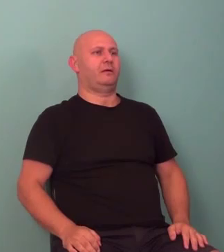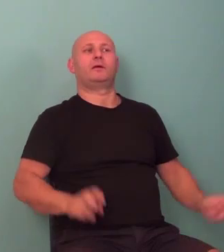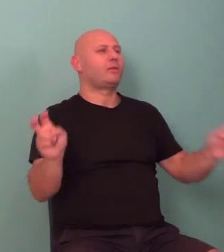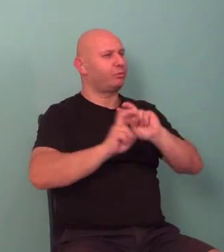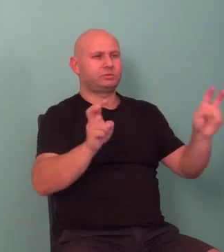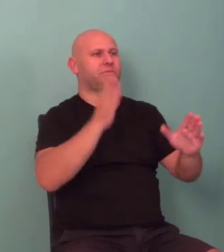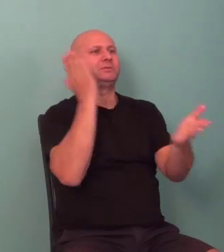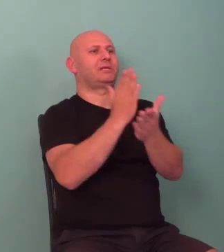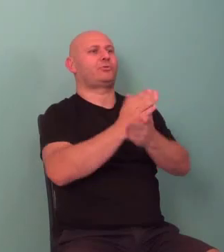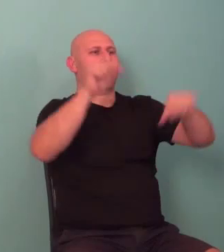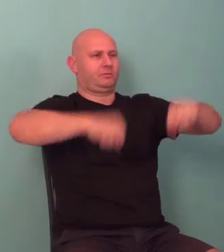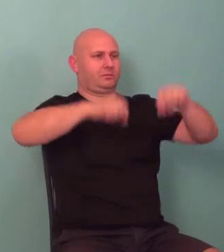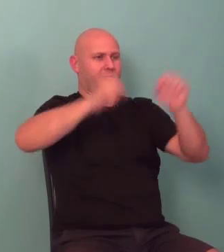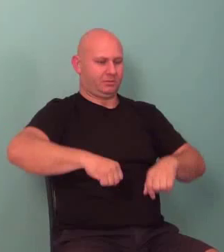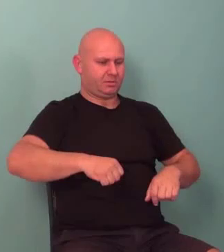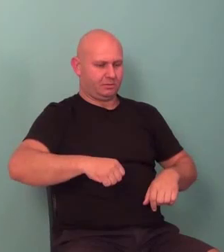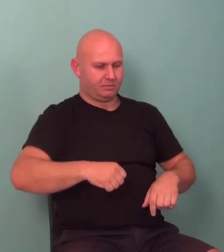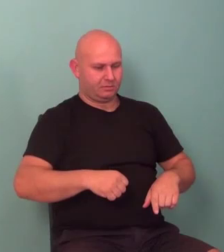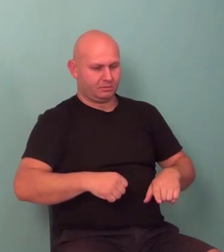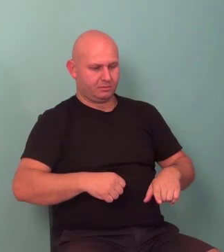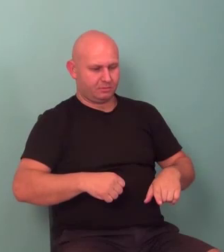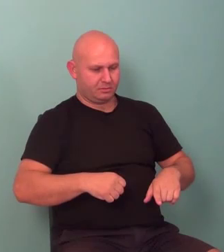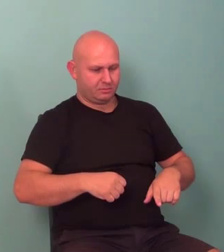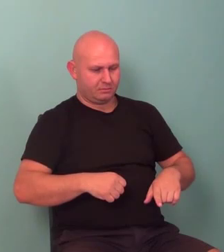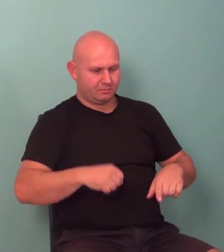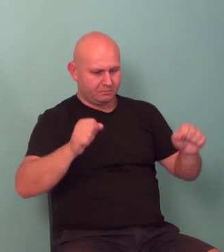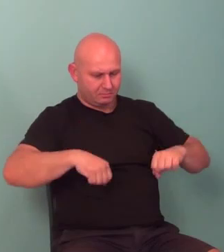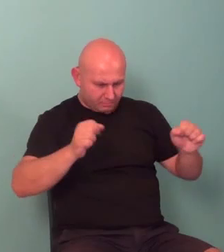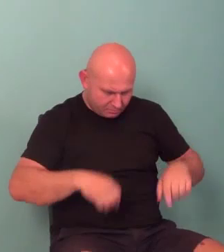Nie jeżdżą, tylko drezyna.